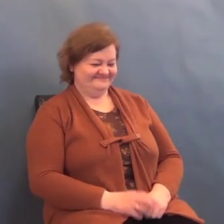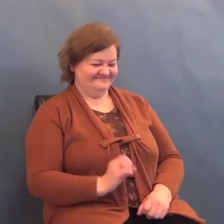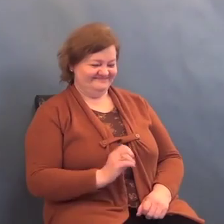Tak.